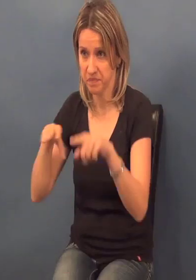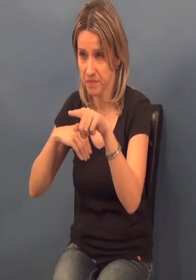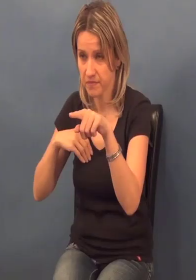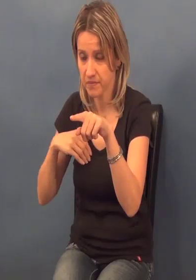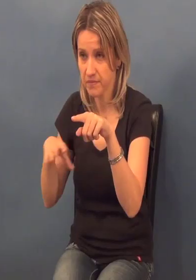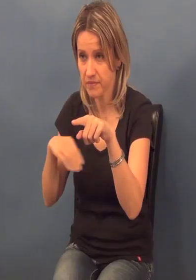Możesz?